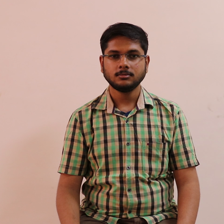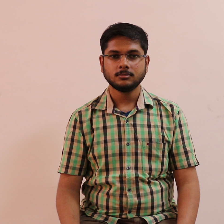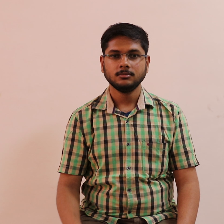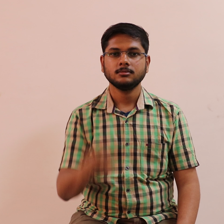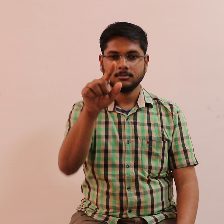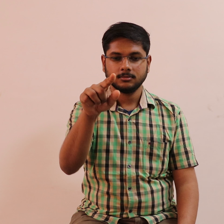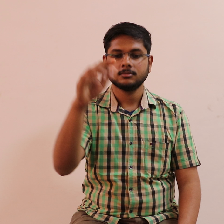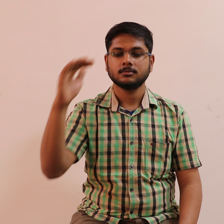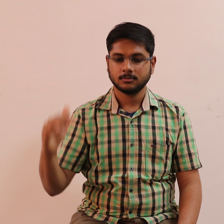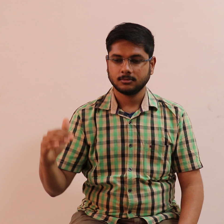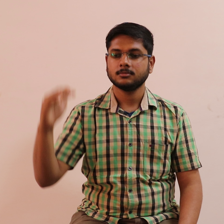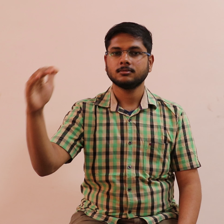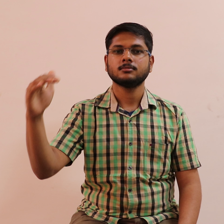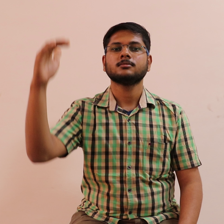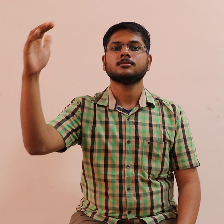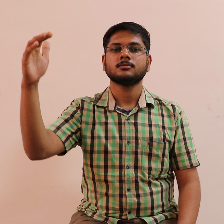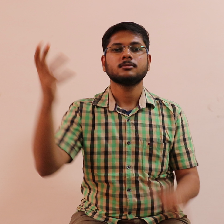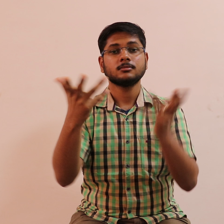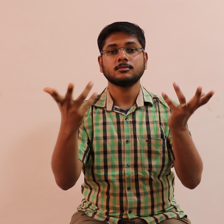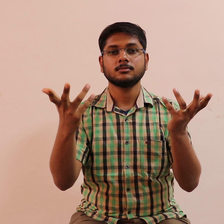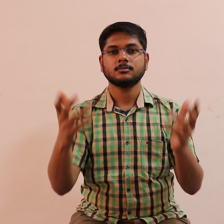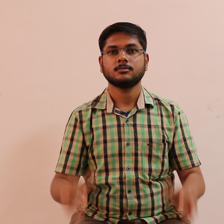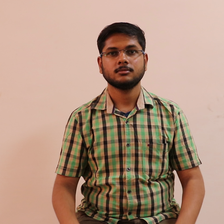what do you want to become